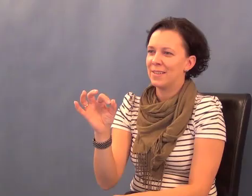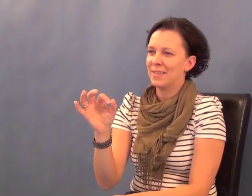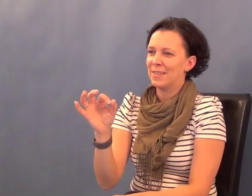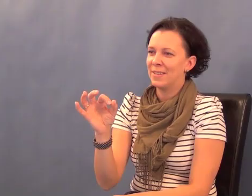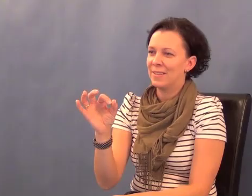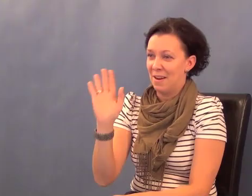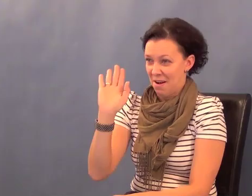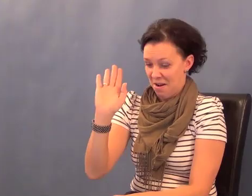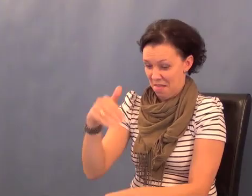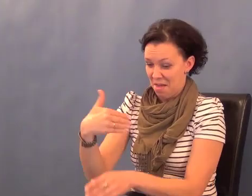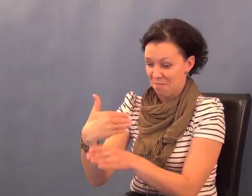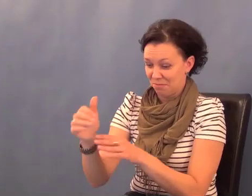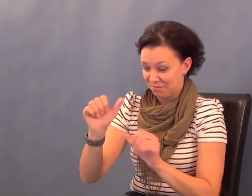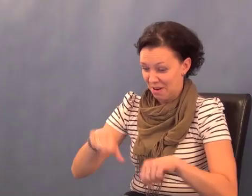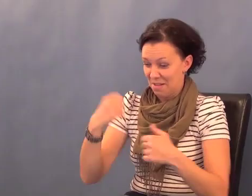Możesz do późna, do rana, do pracy?